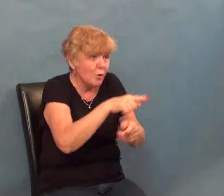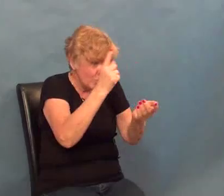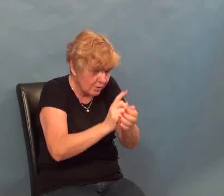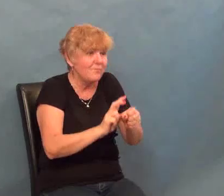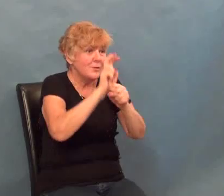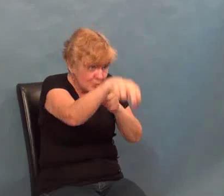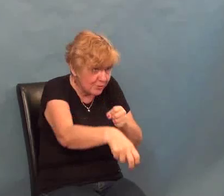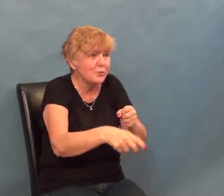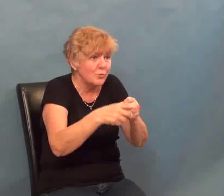Udało jej się wyskoczyć.